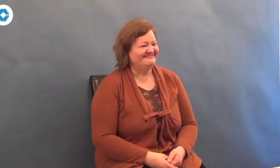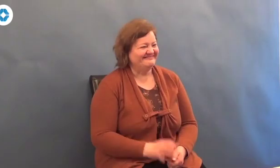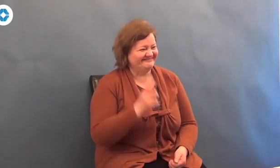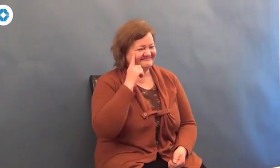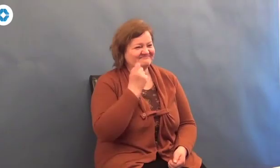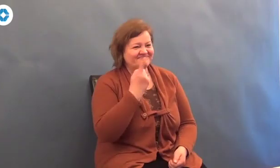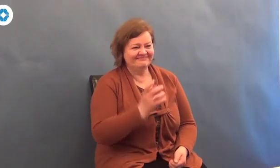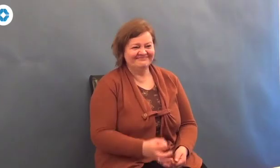Dobry pomysł.